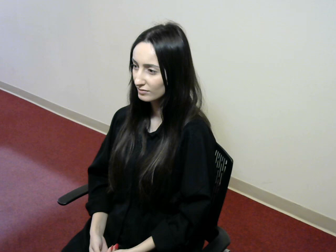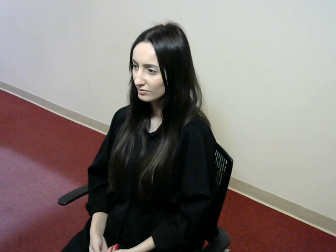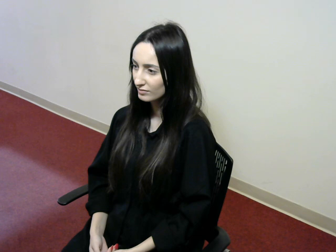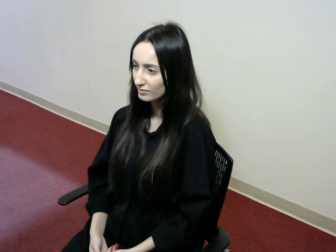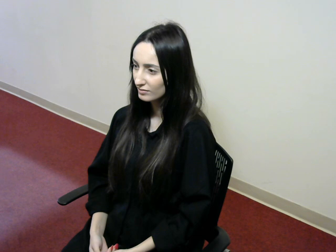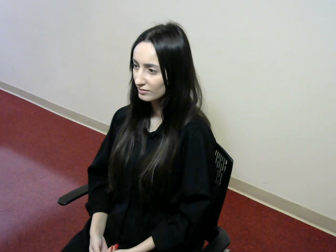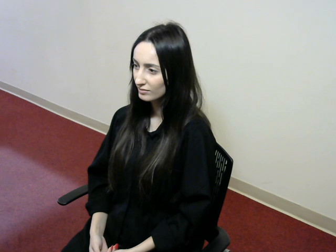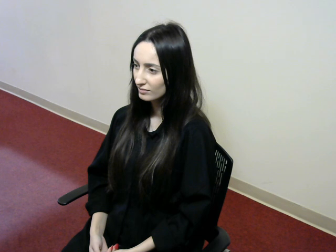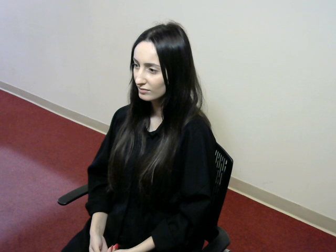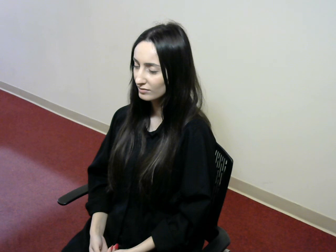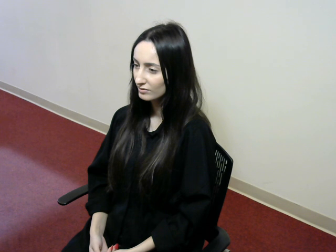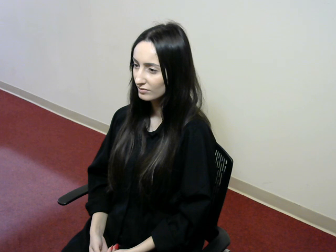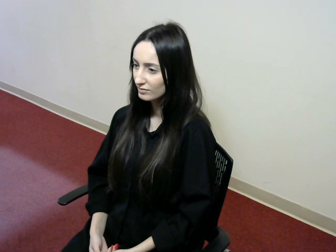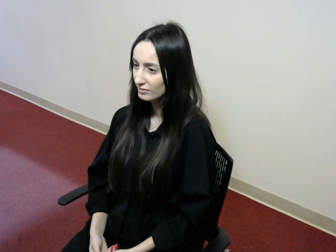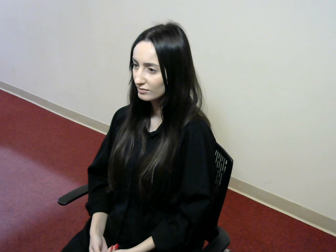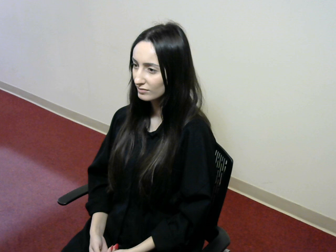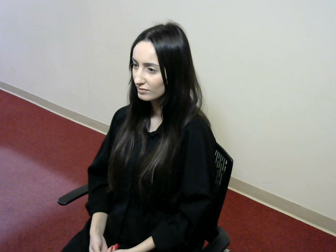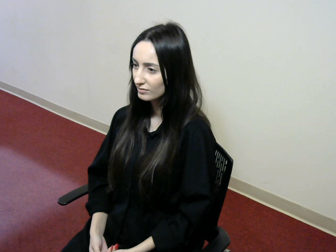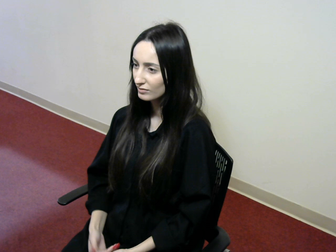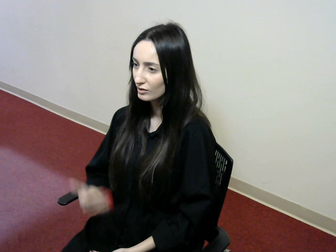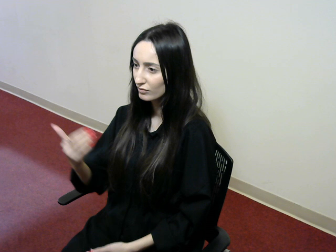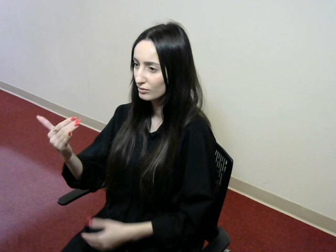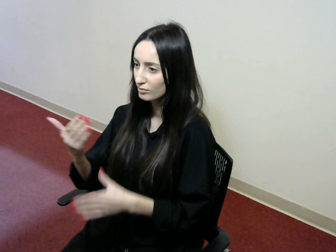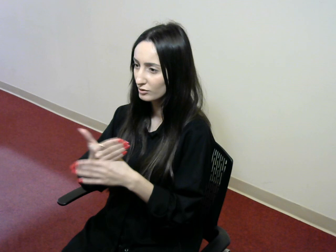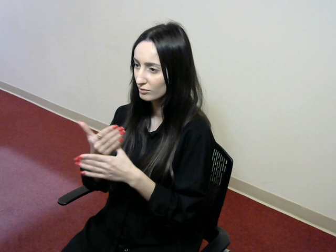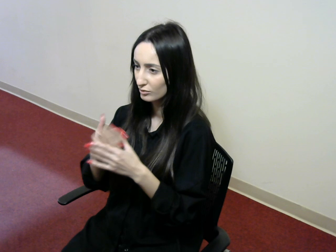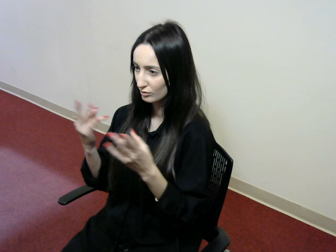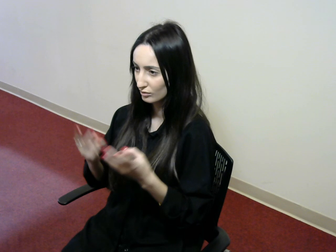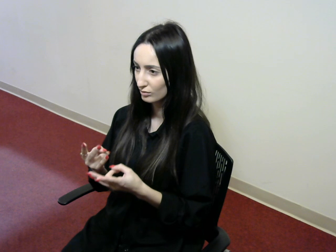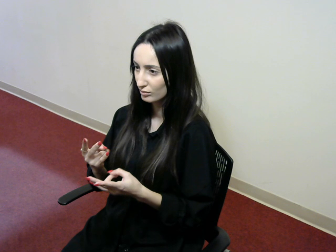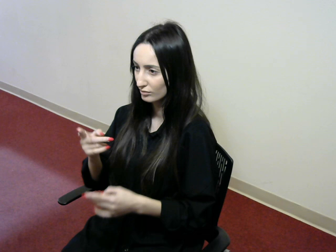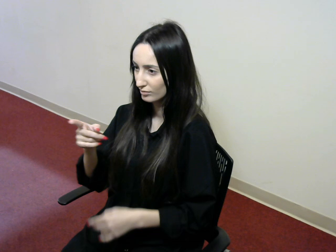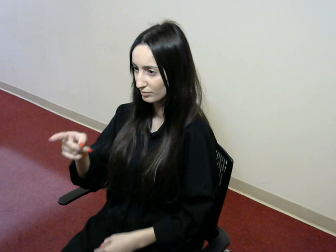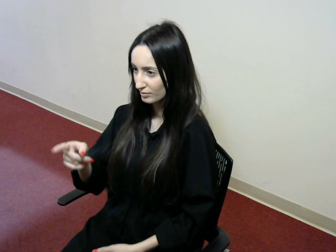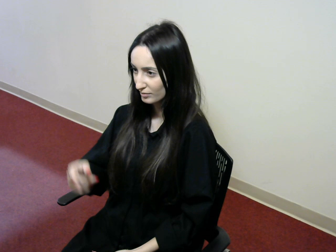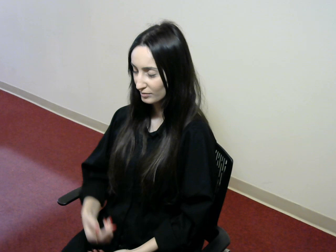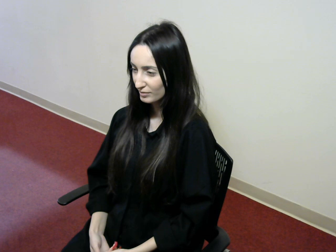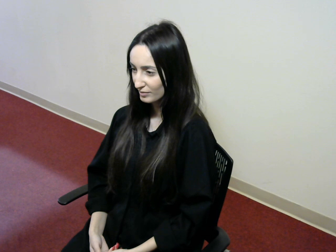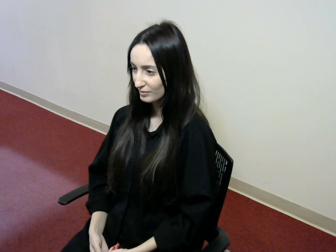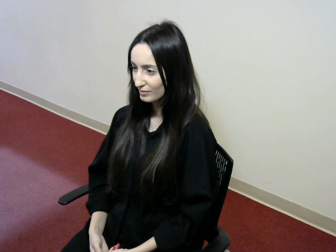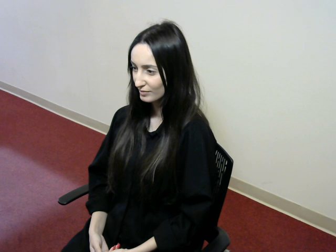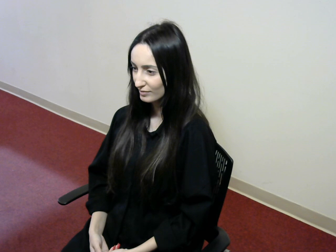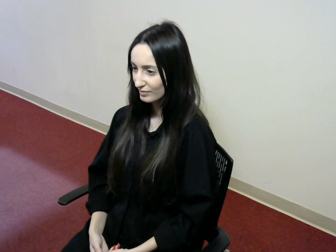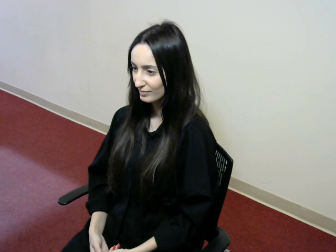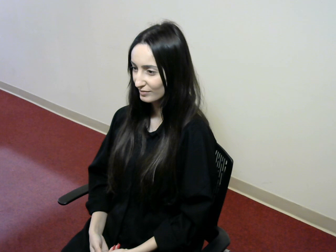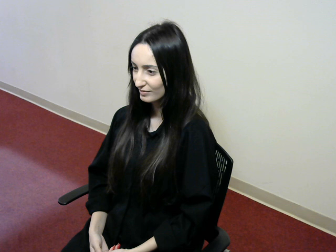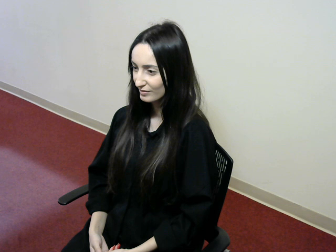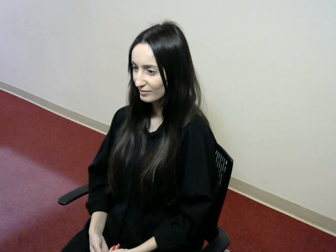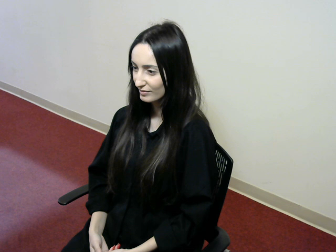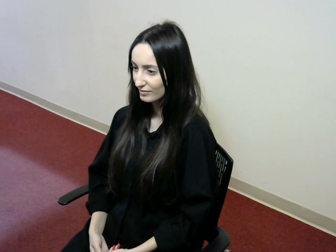Sizə kömək lazımdır mı?